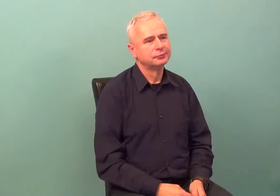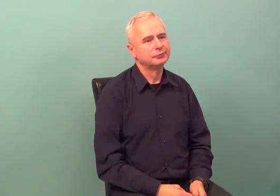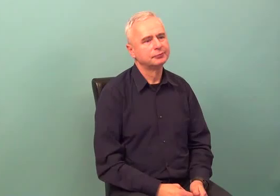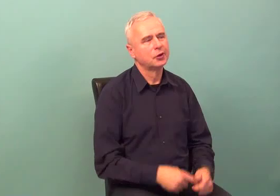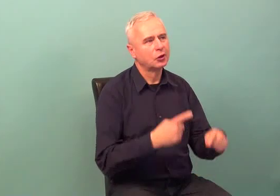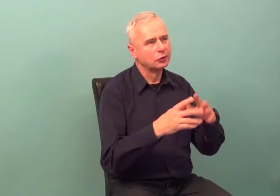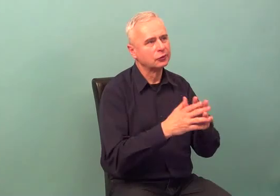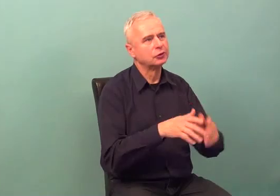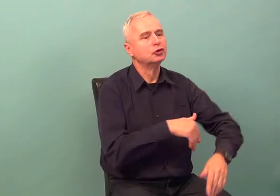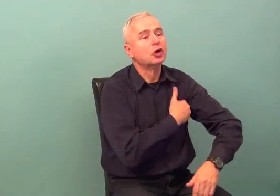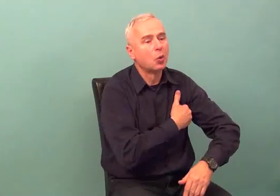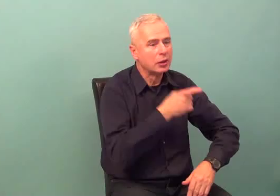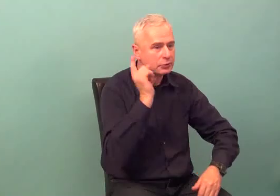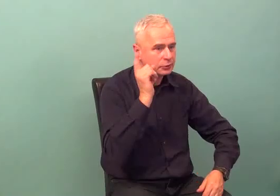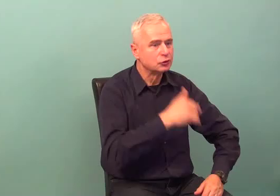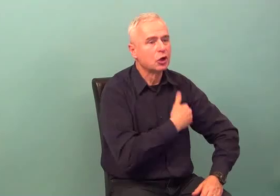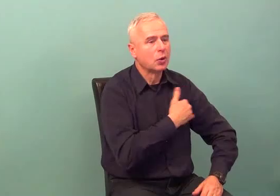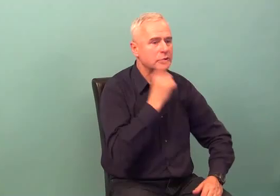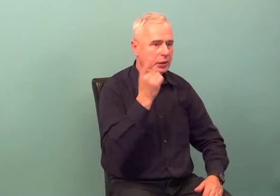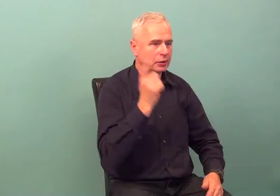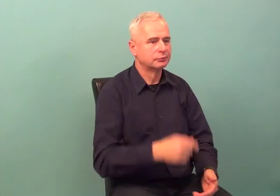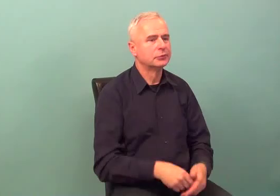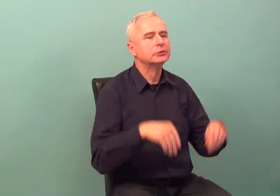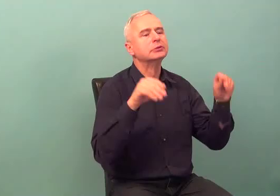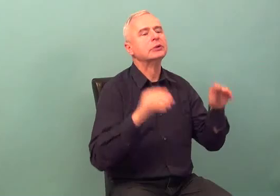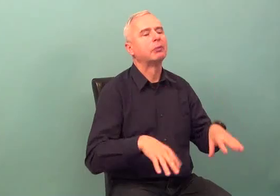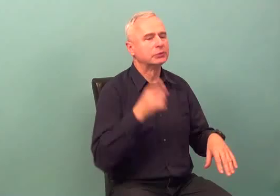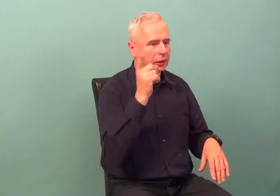Do kościoła zakaz, w szkole też jest zakaz, w sklepie.